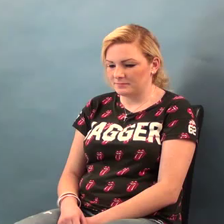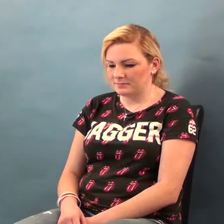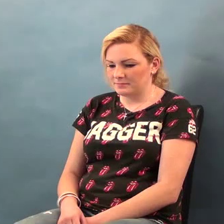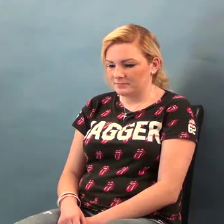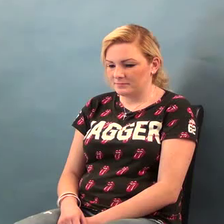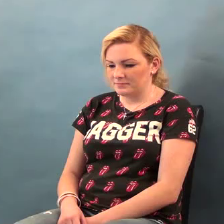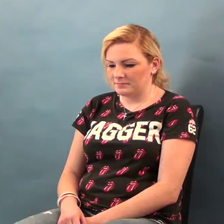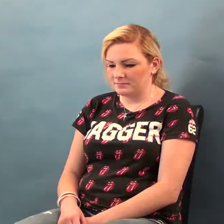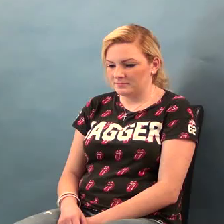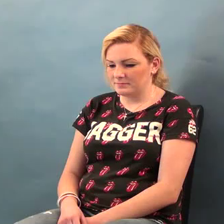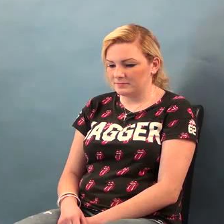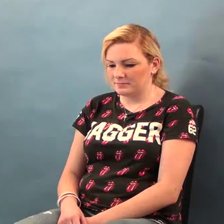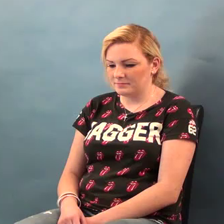Nie znam godziny powrotu.